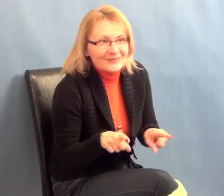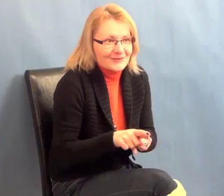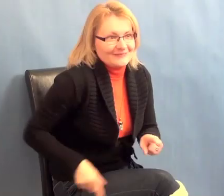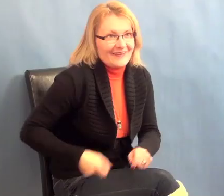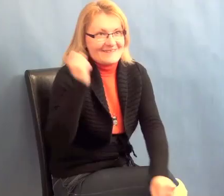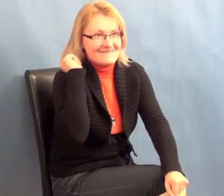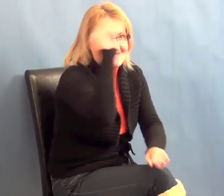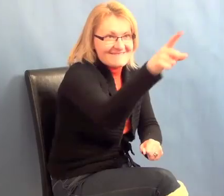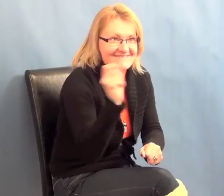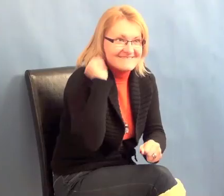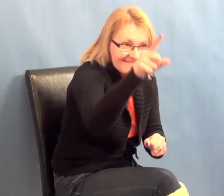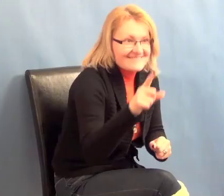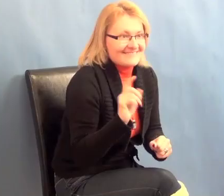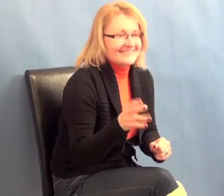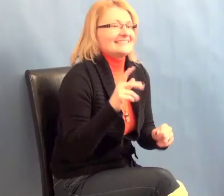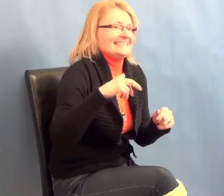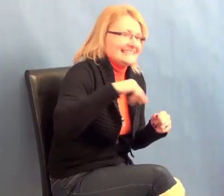Zaczął rzucać, raz drugi i uciekł.